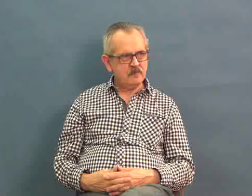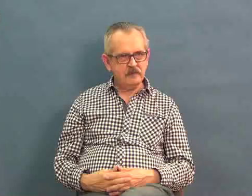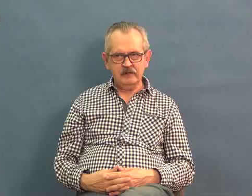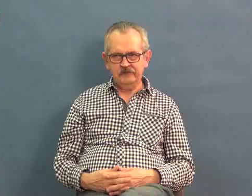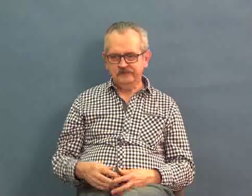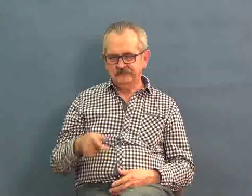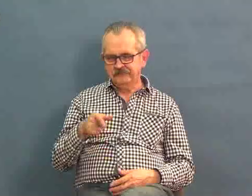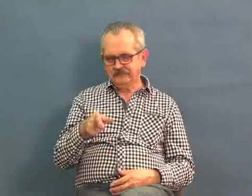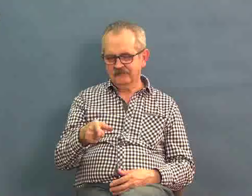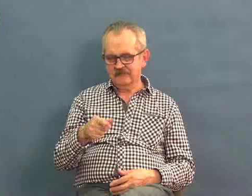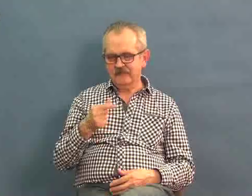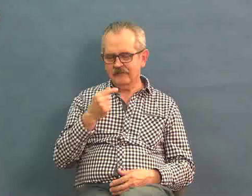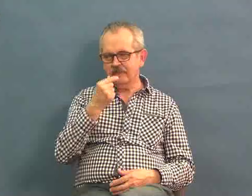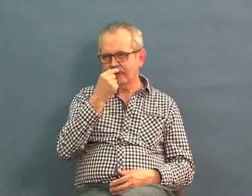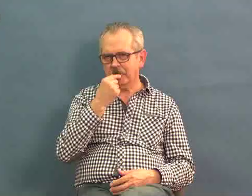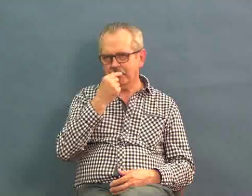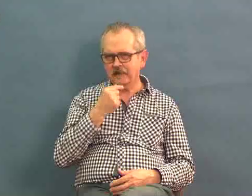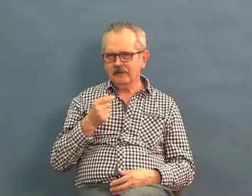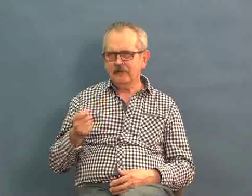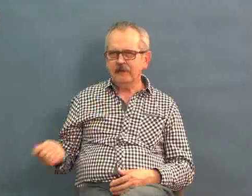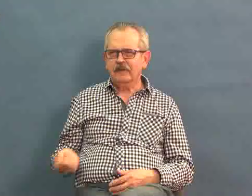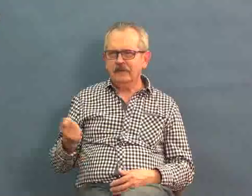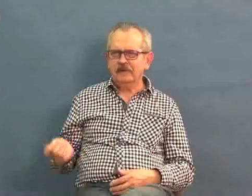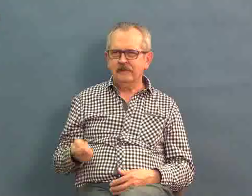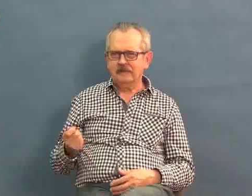Tam jest Charlie Chaplin.